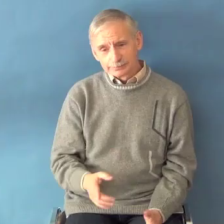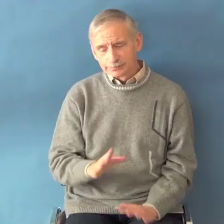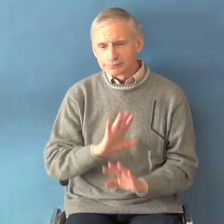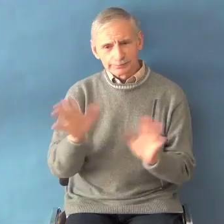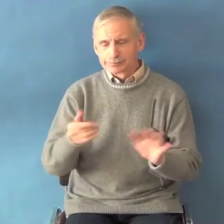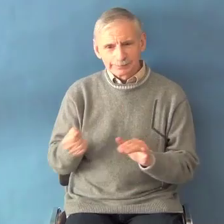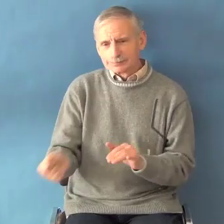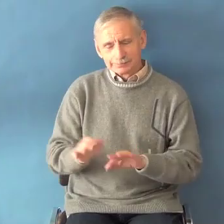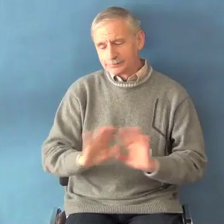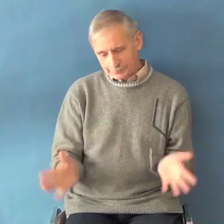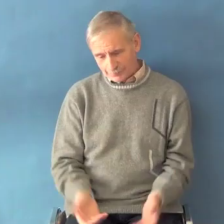Nie piłować.